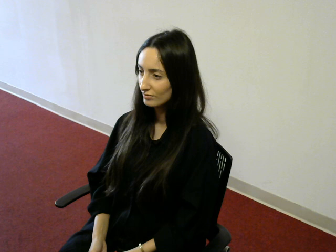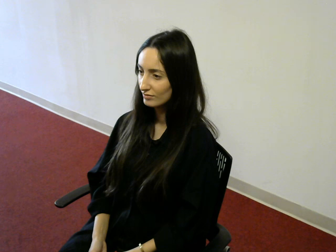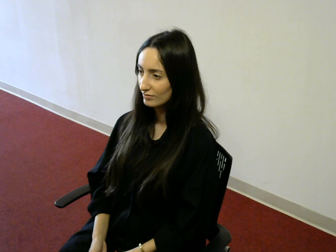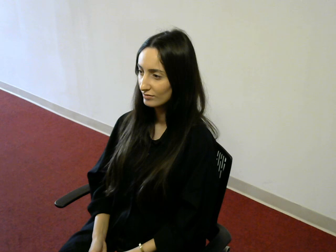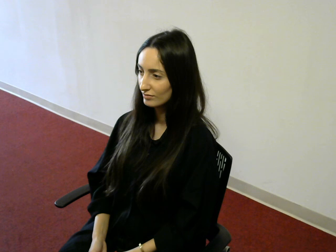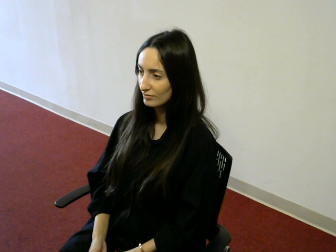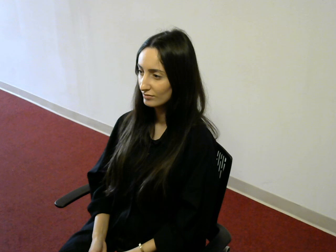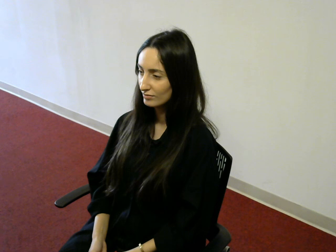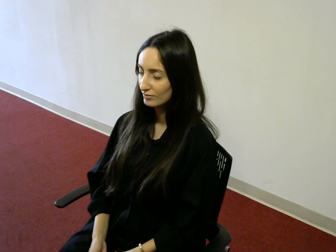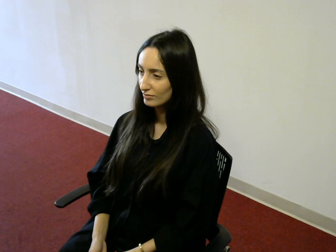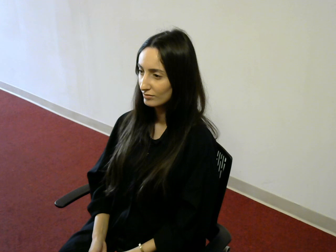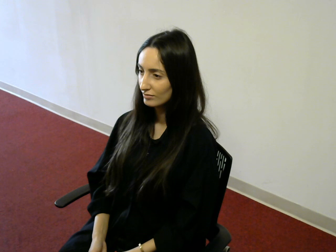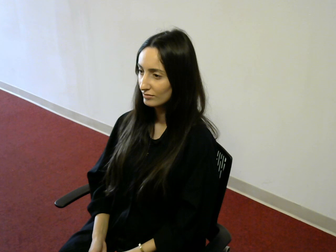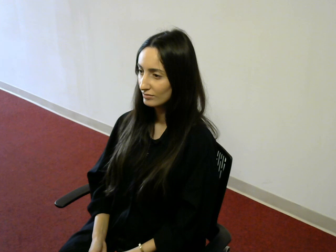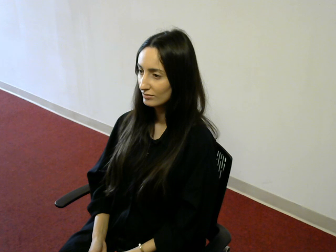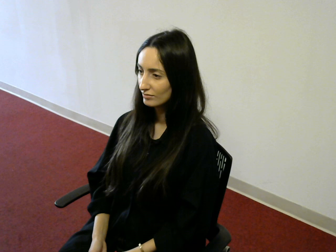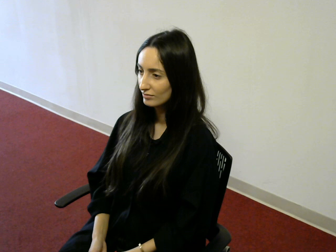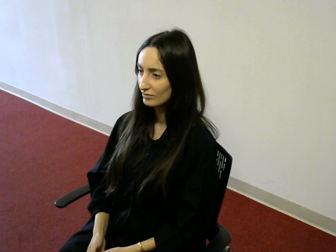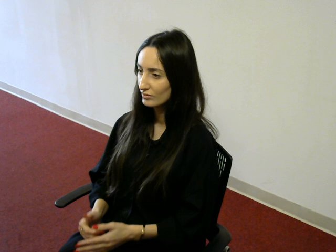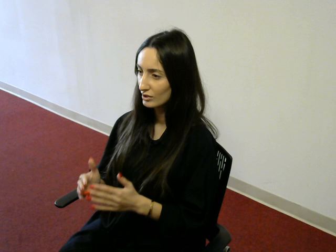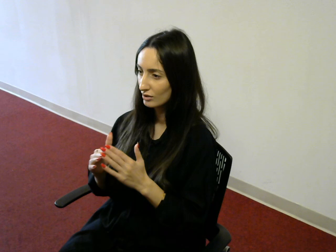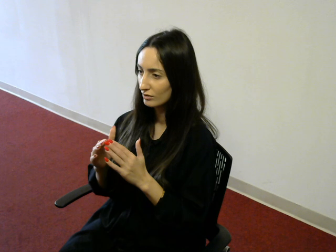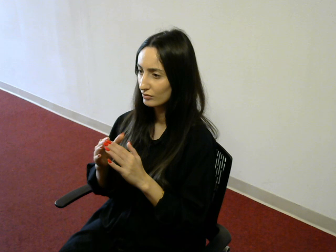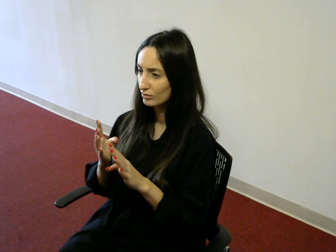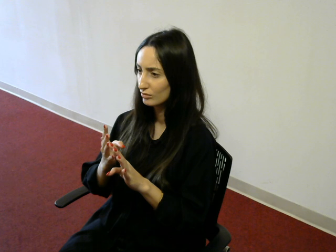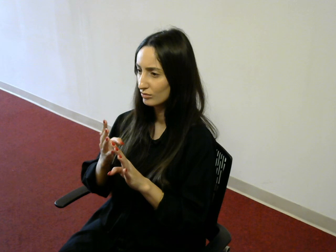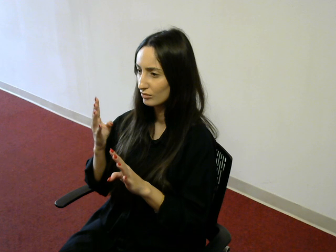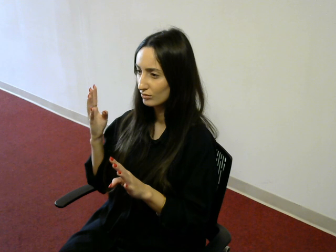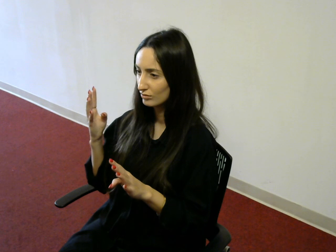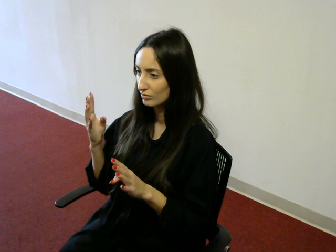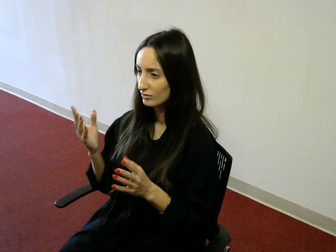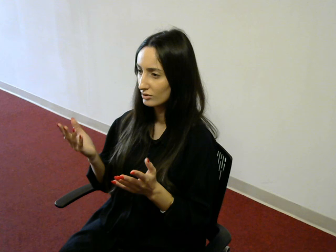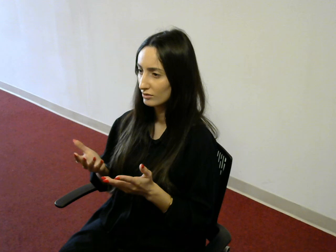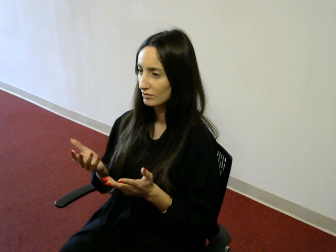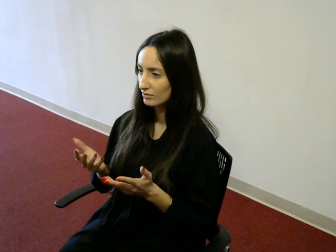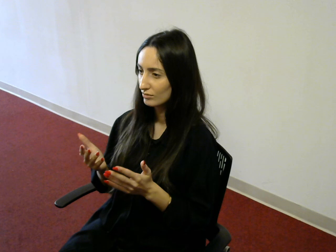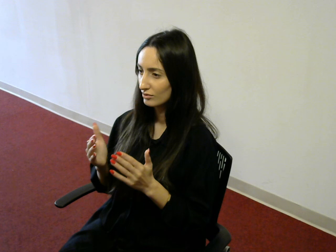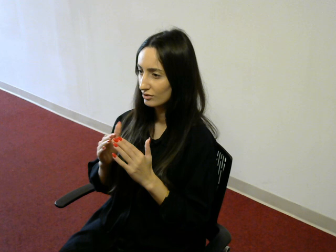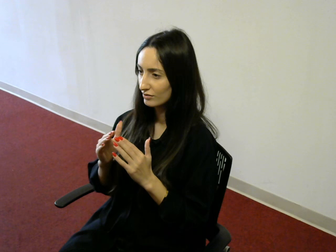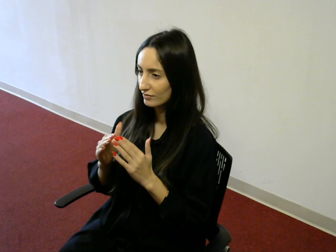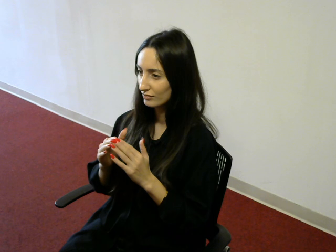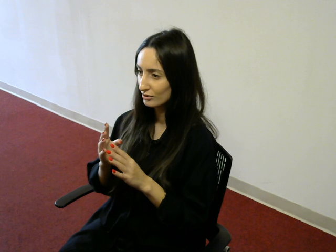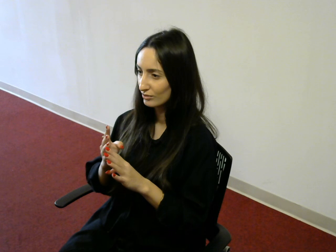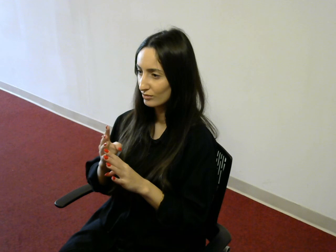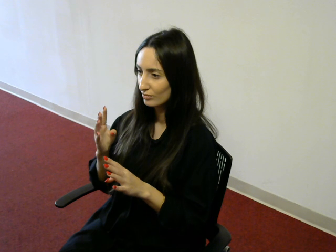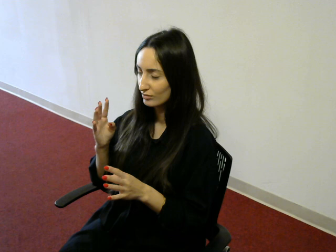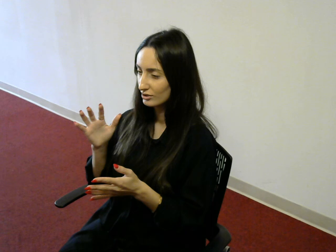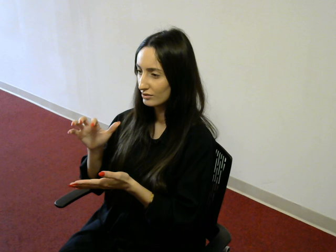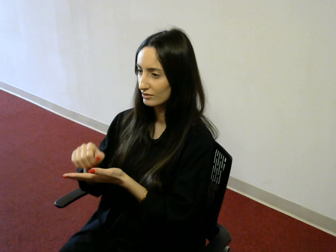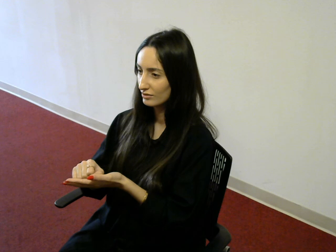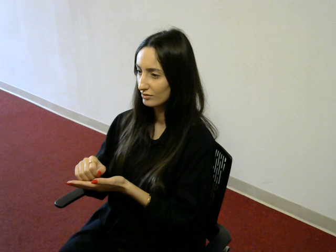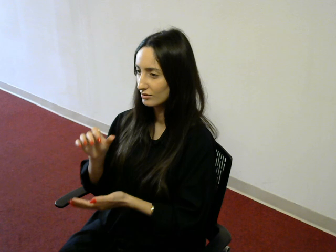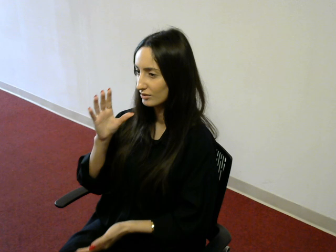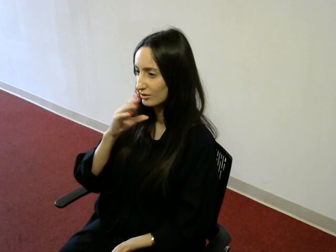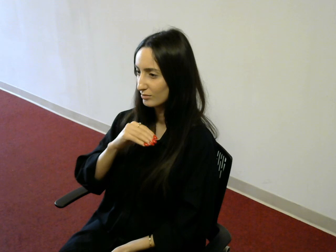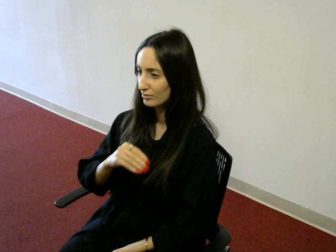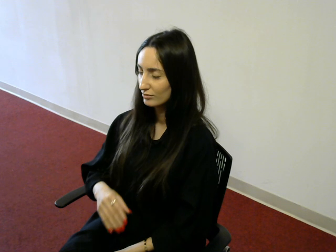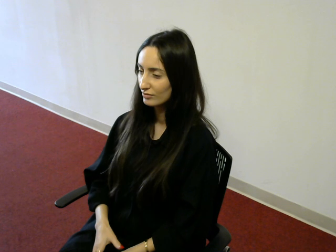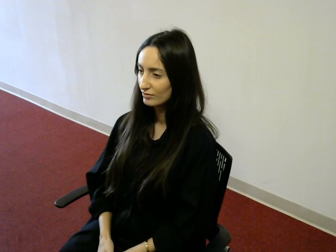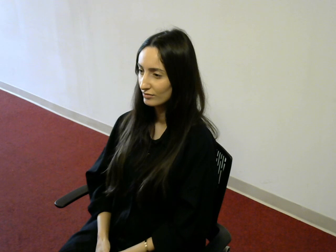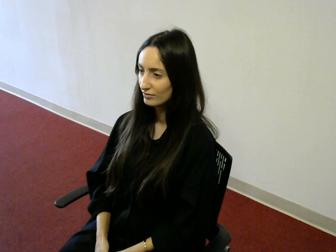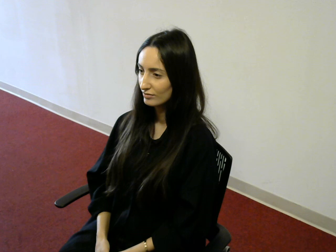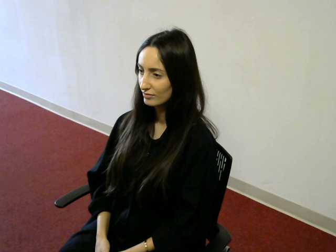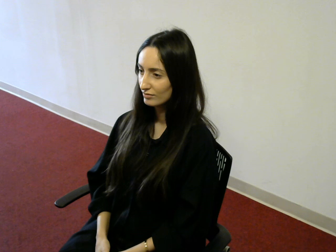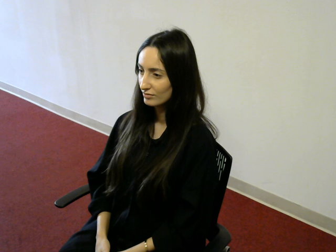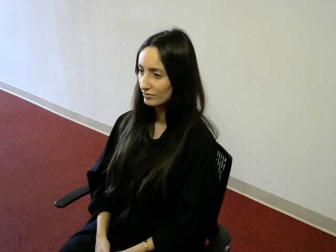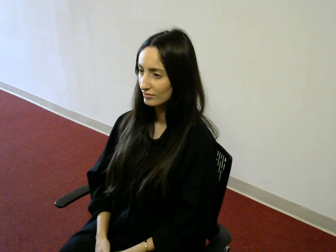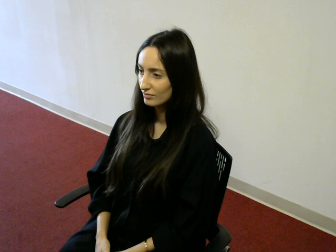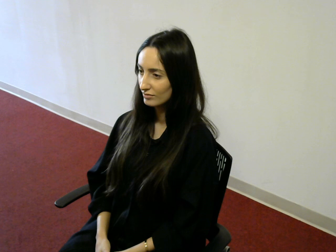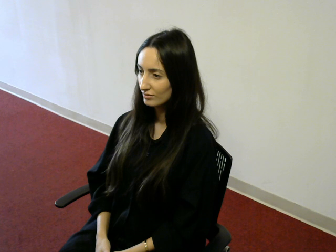Ev növbəsinə necə növbə tuta bilərəm?